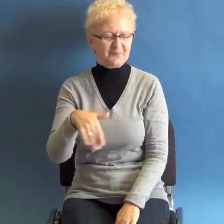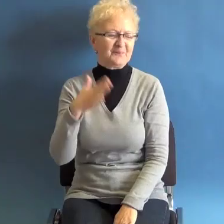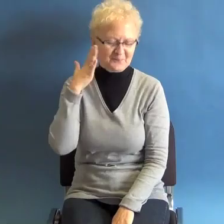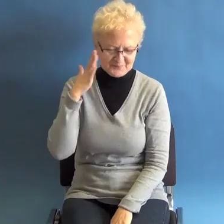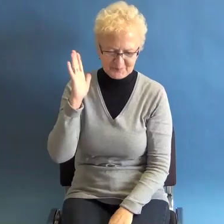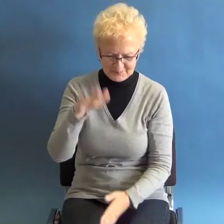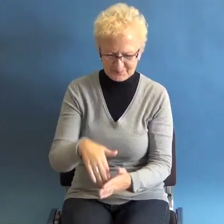Już wiem.